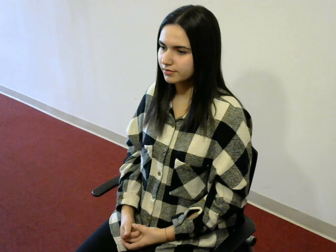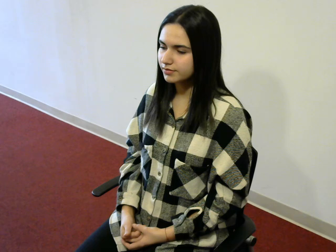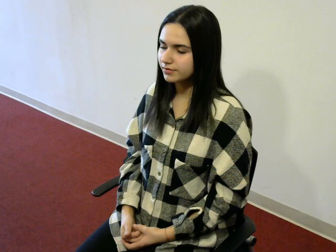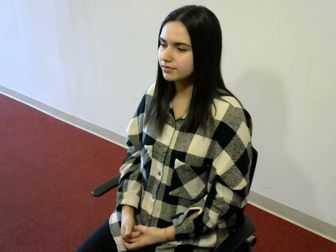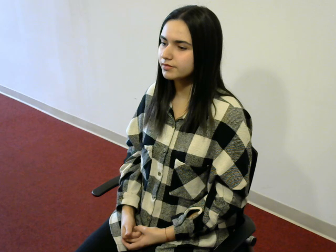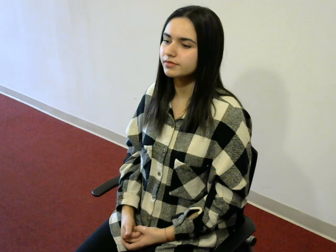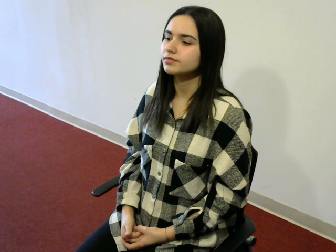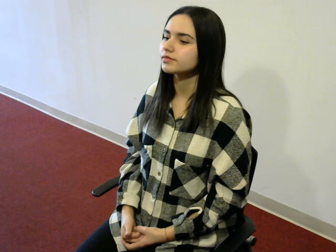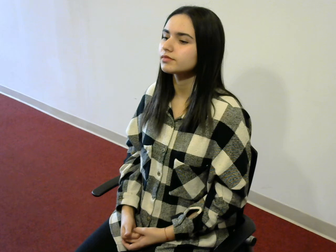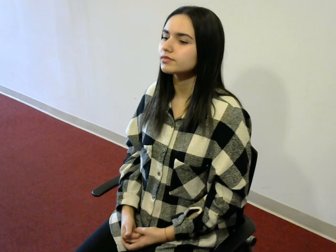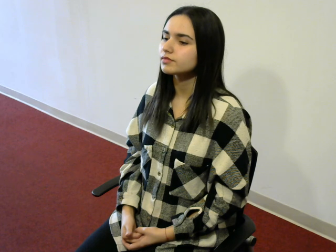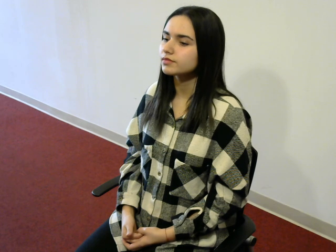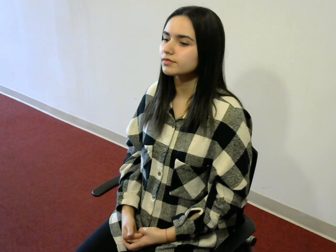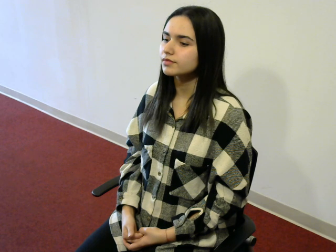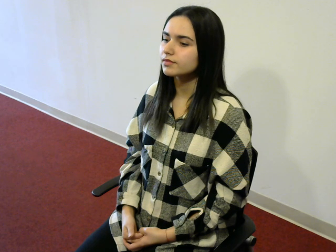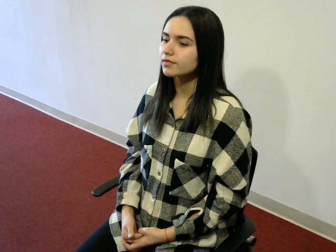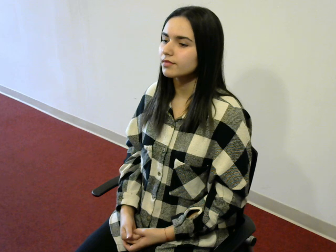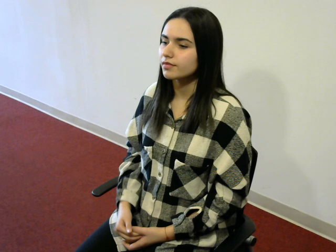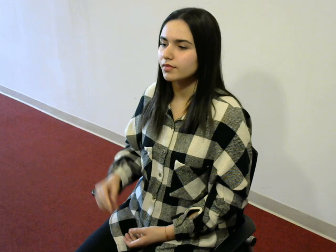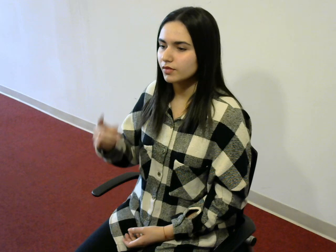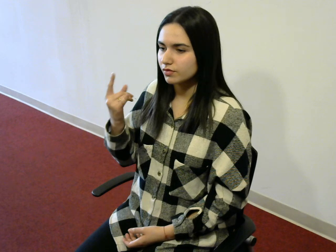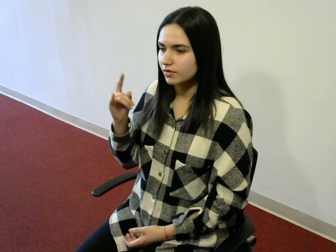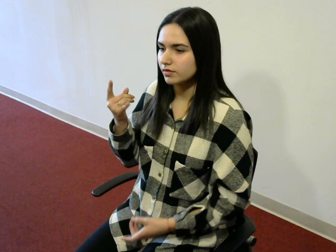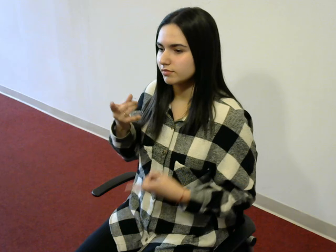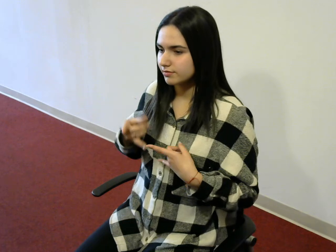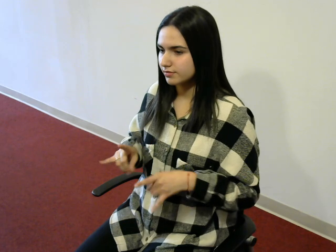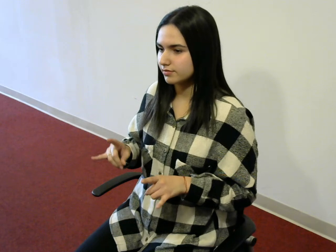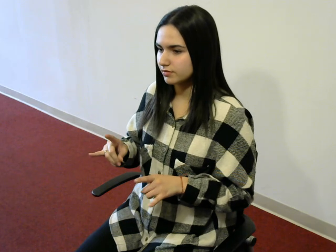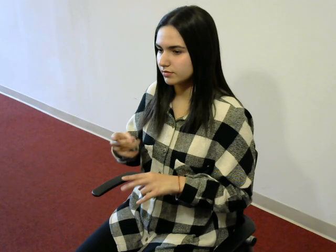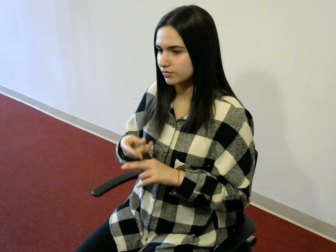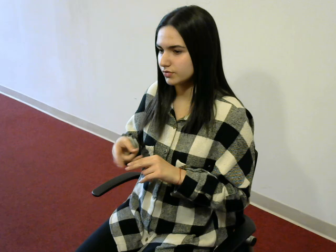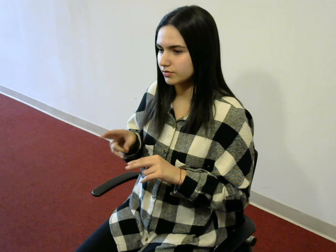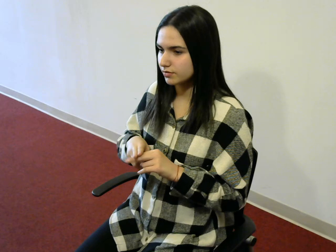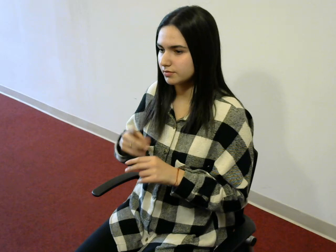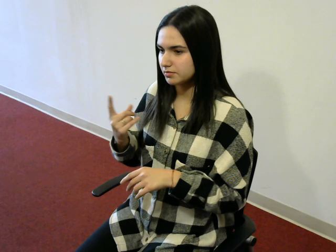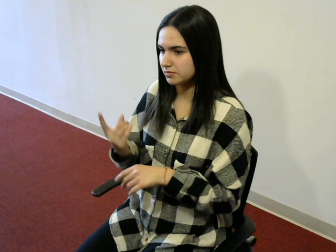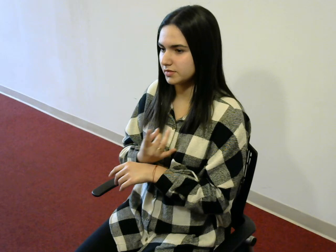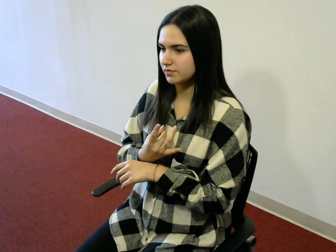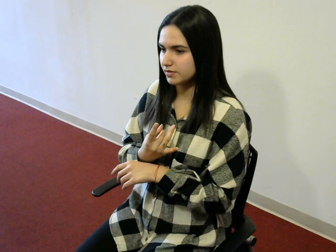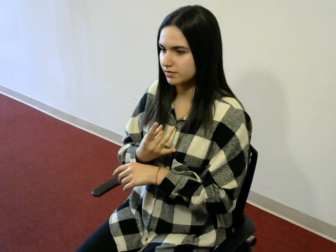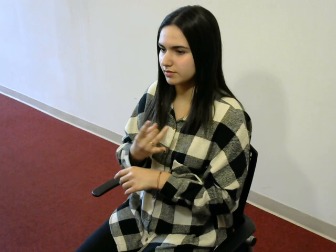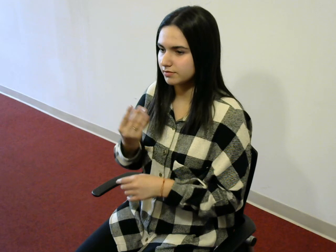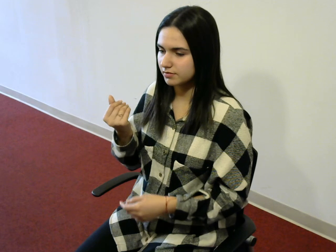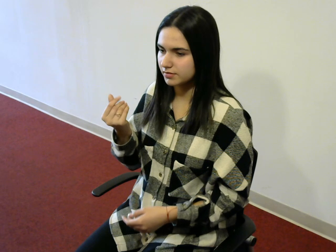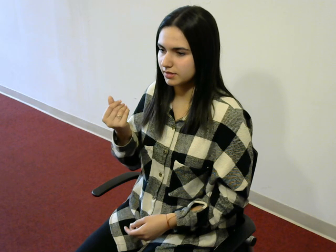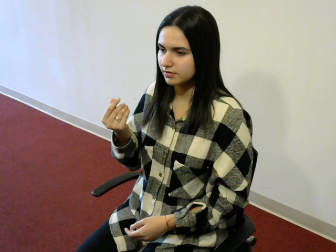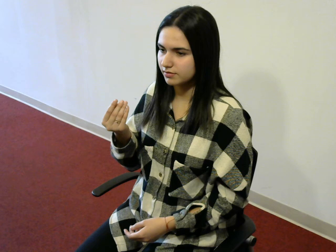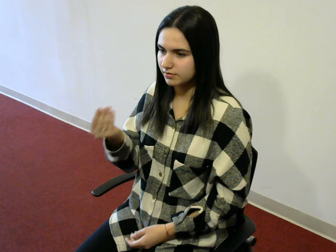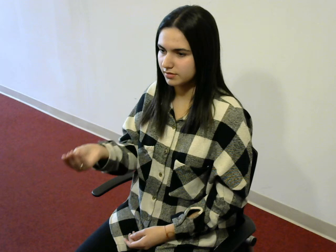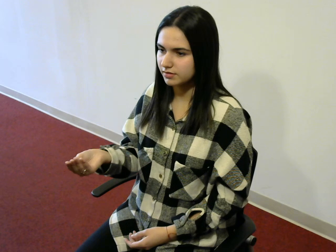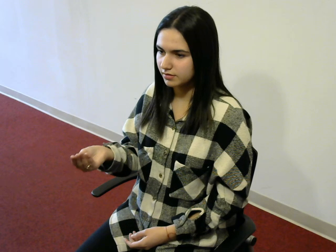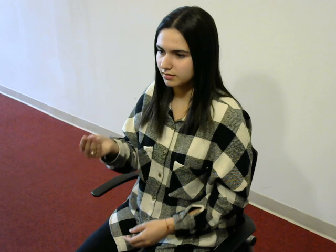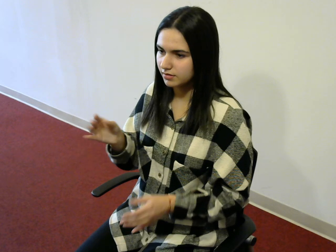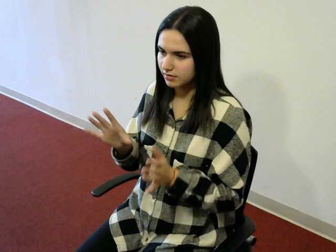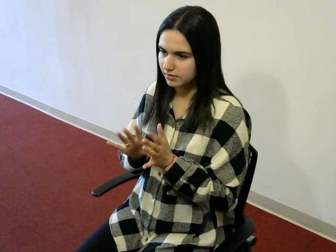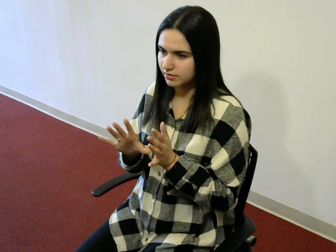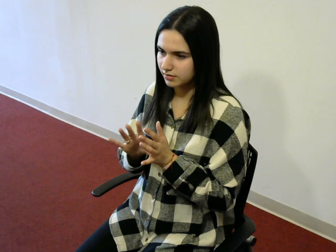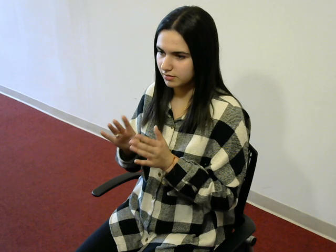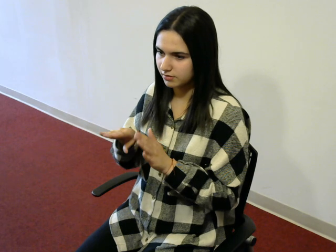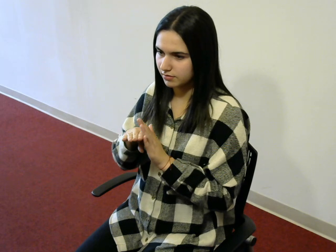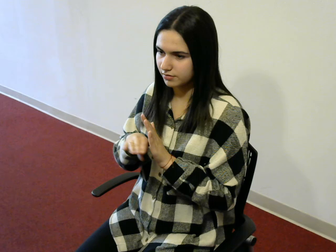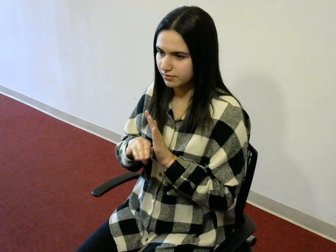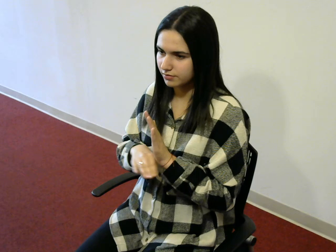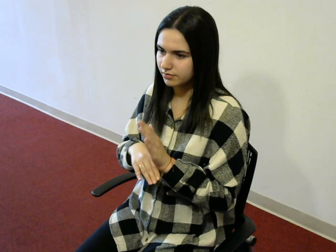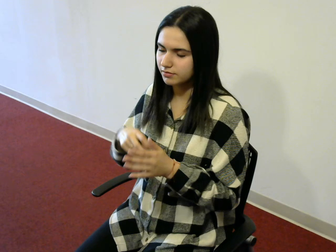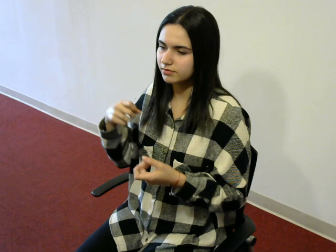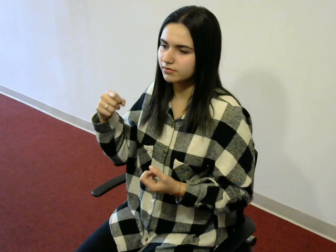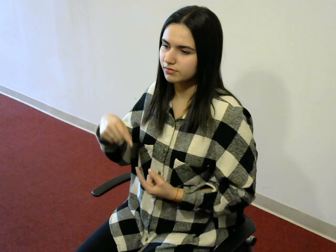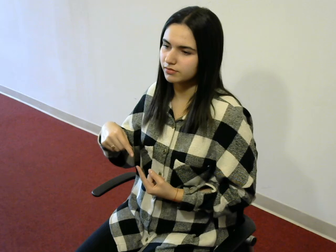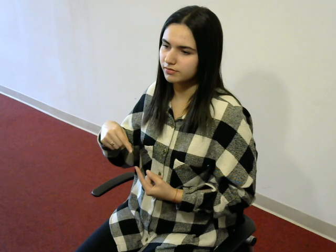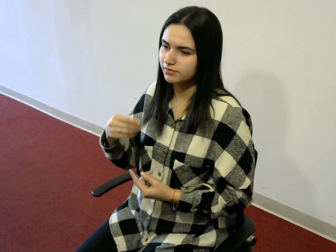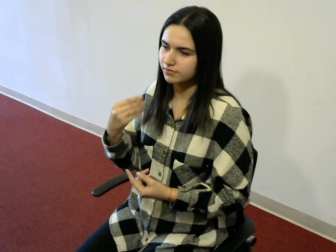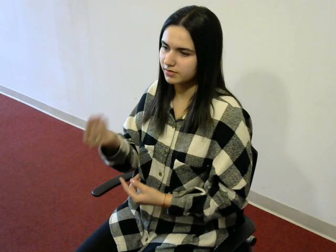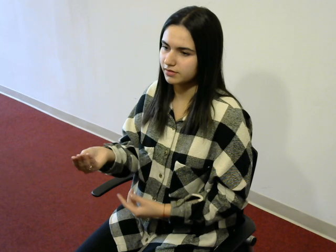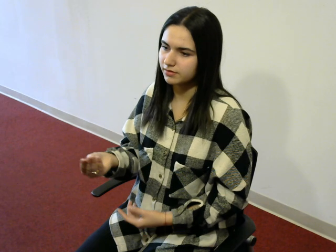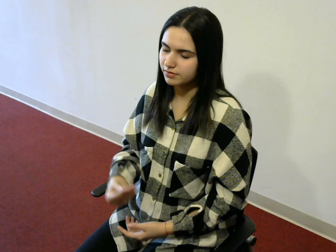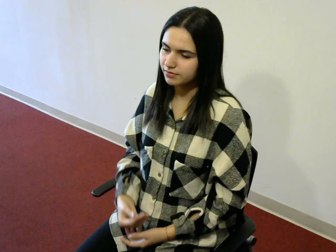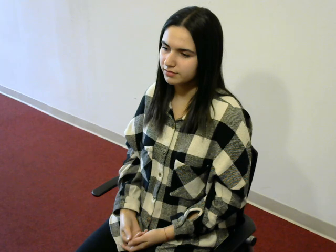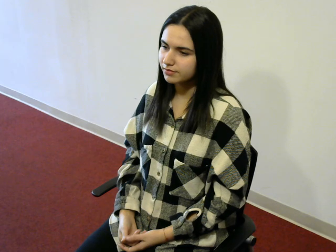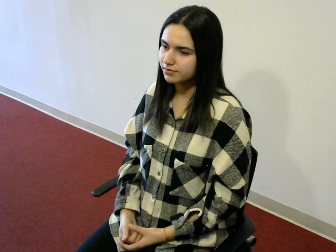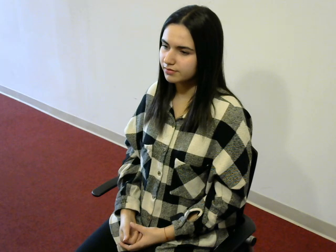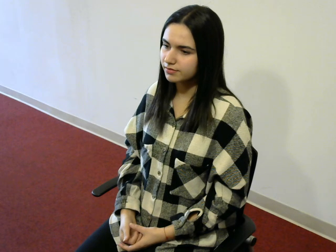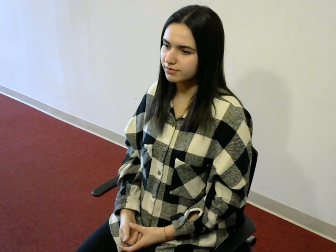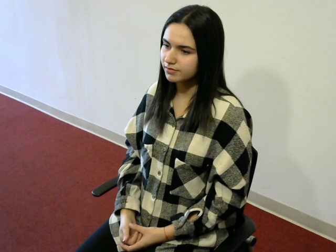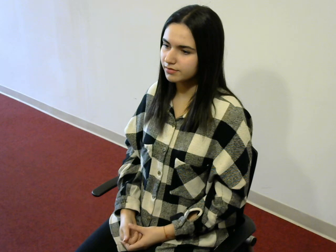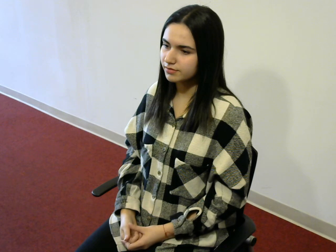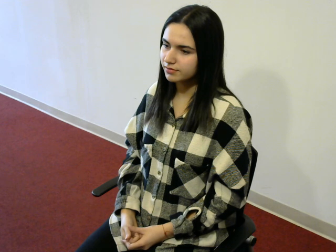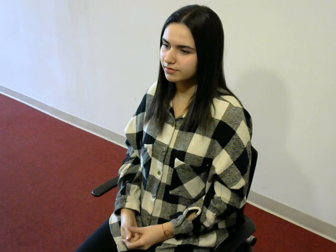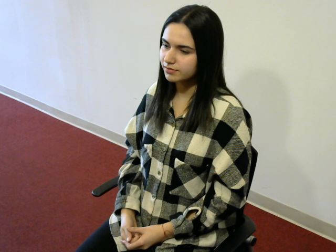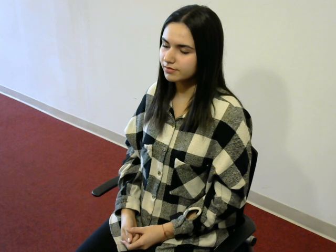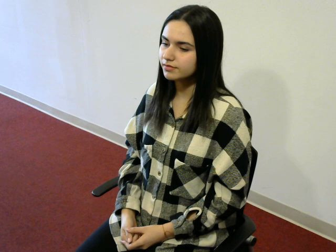Uşağın doğulmasına görə birdəfəlik məbləğin verilməsi elektron qaydaya uyğun verilir